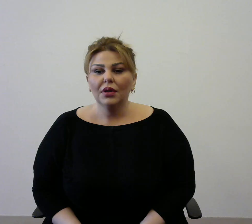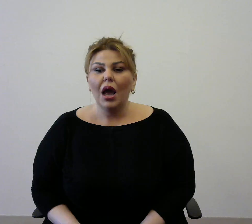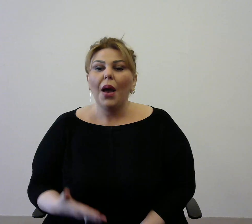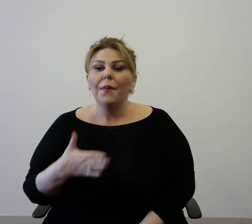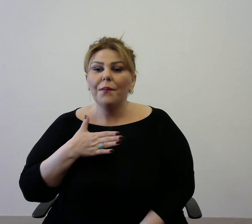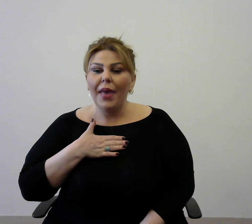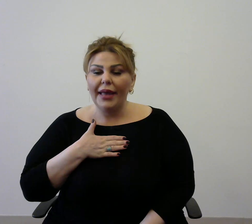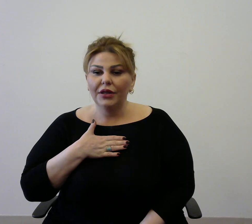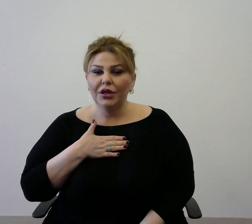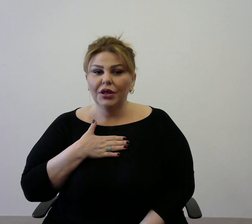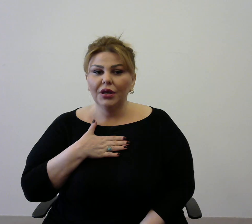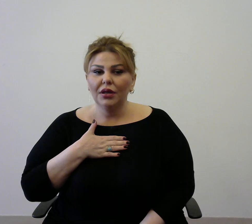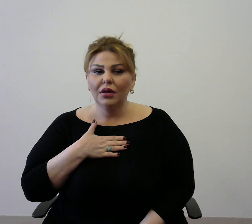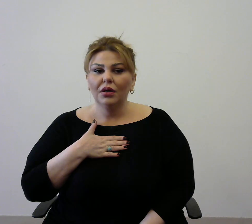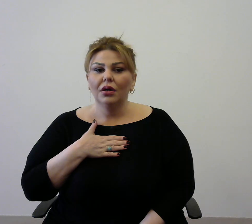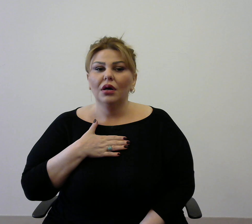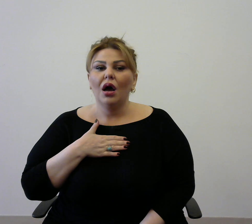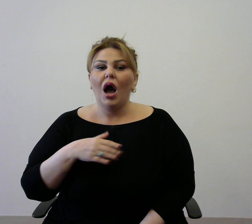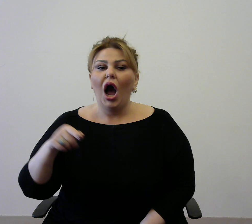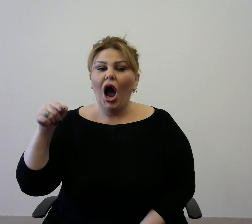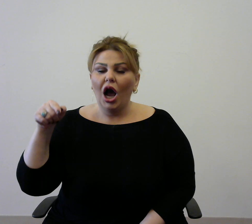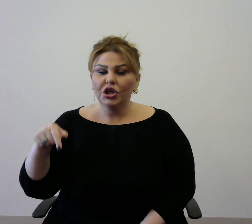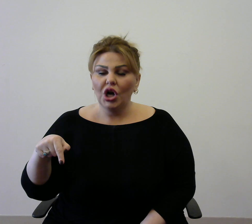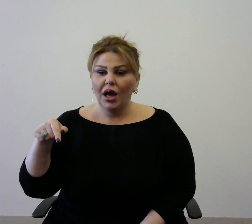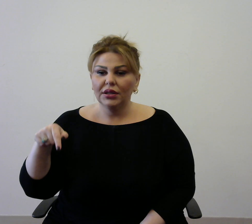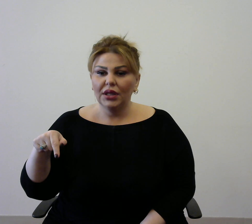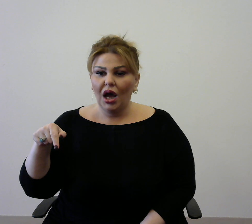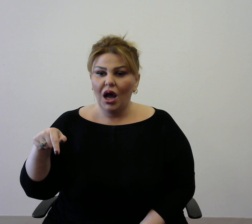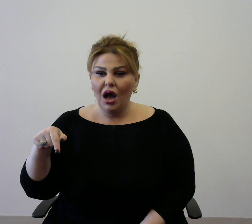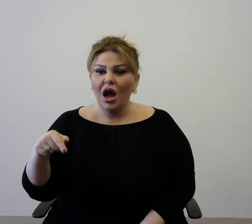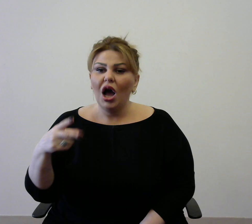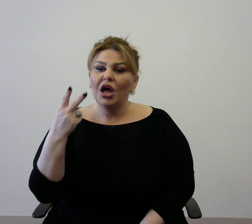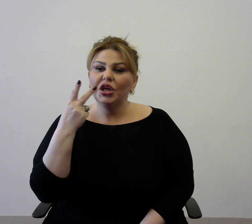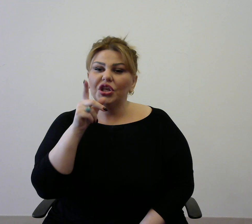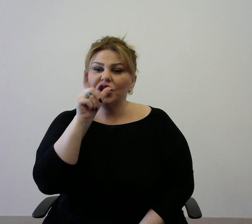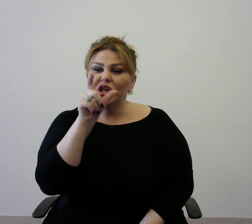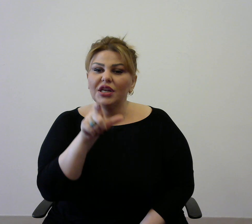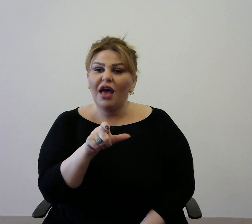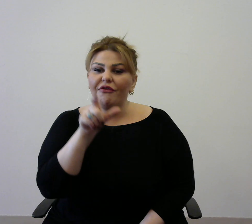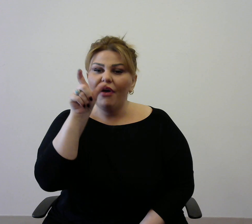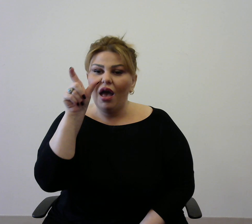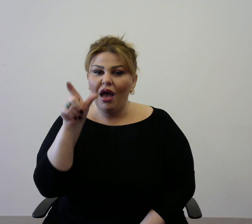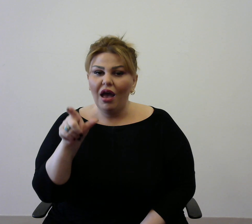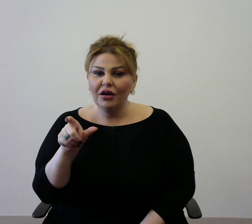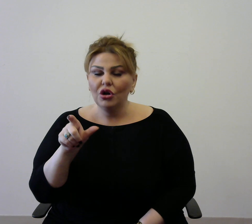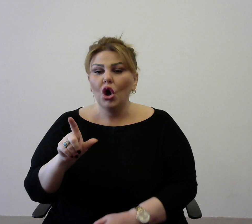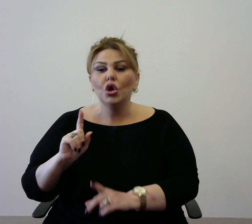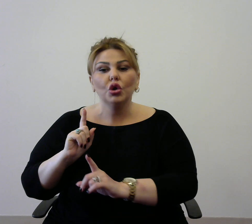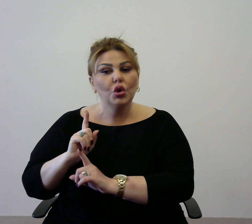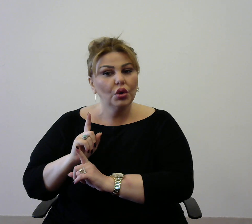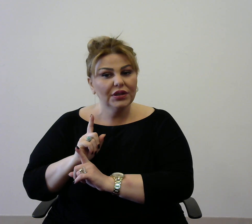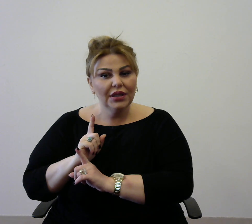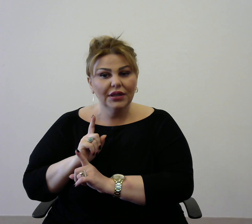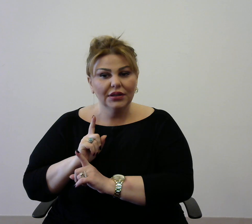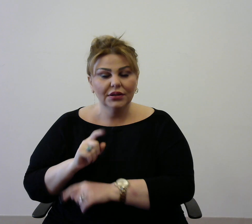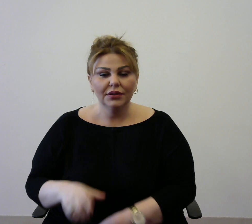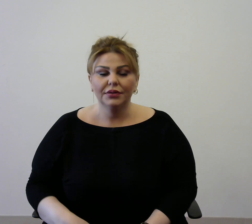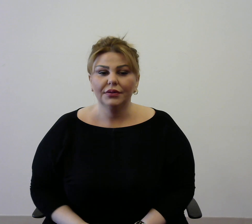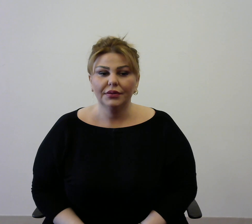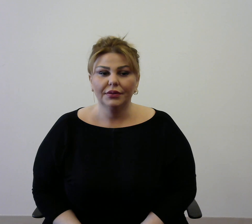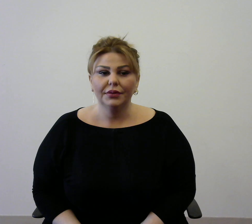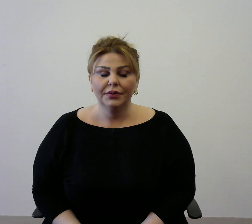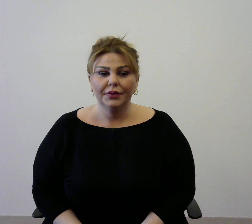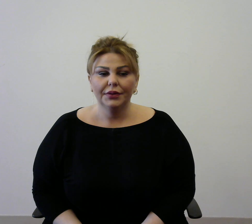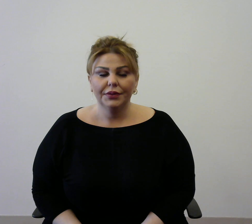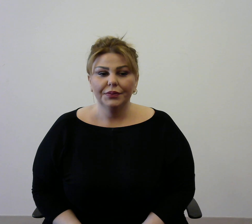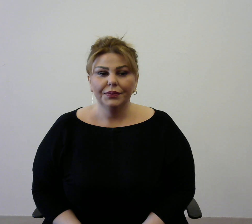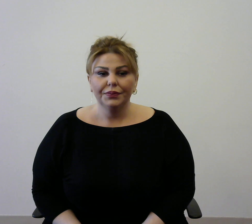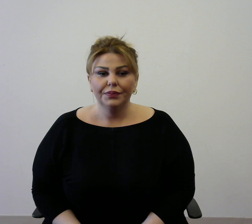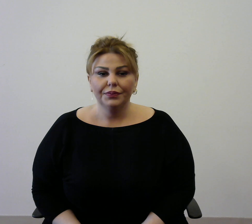Məni aşağıda 2 nəfər gözləyir